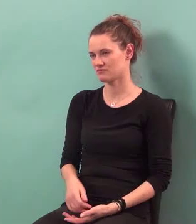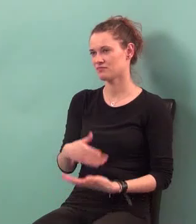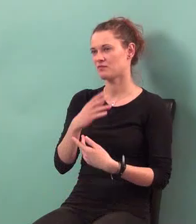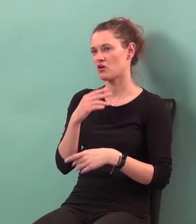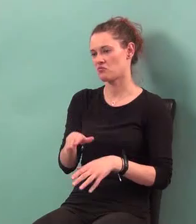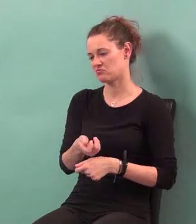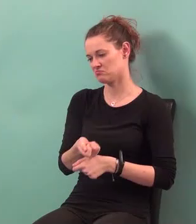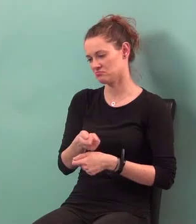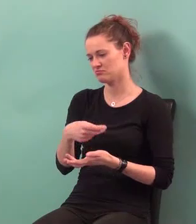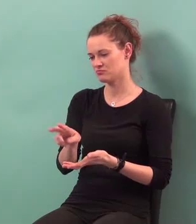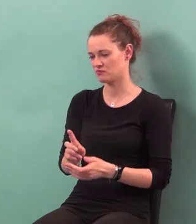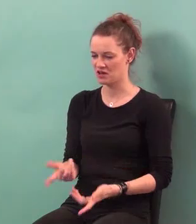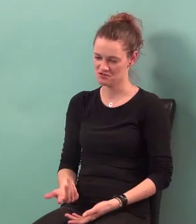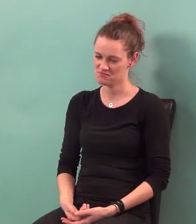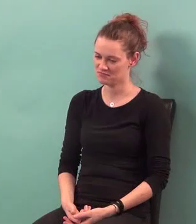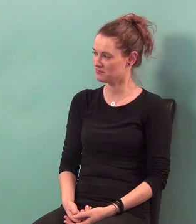Może ktoś myje podłogę wodą i można się poślizgnąć.